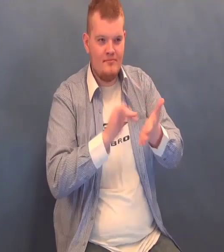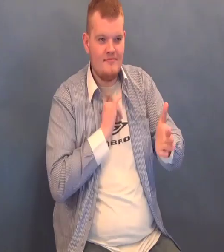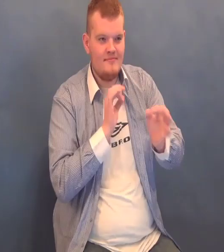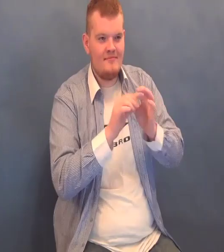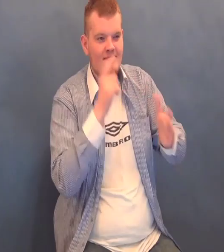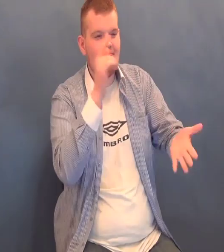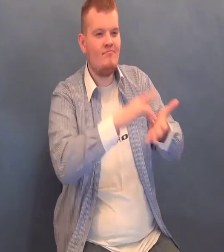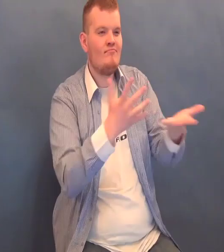Zaplanuj, zapisz na wszelki wypadek.